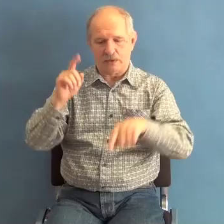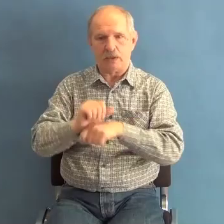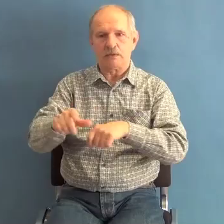Jest.